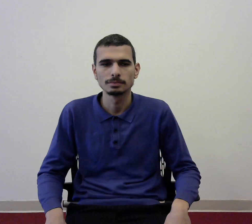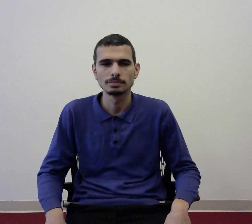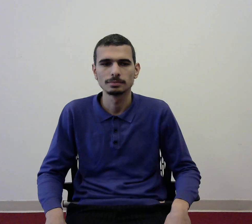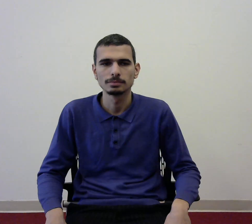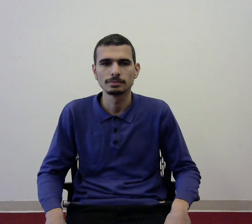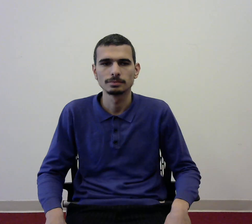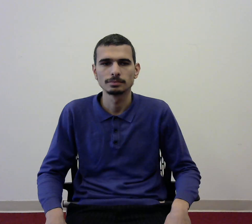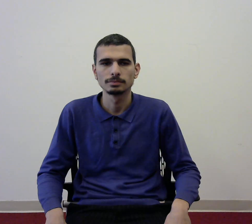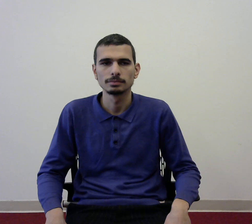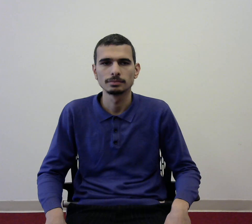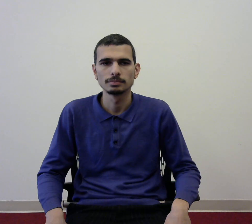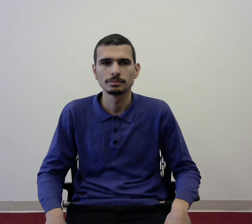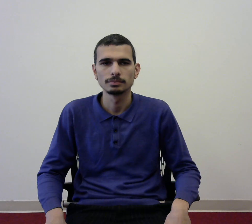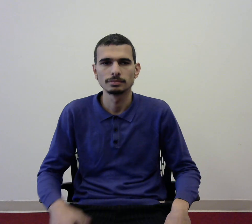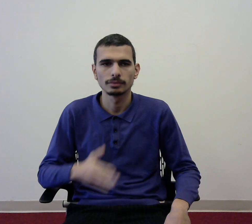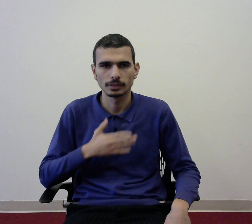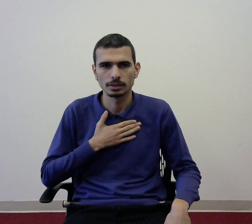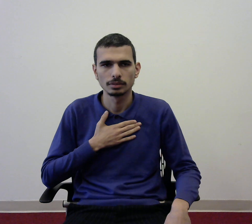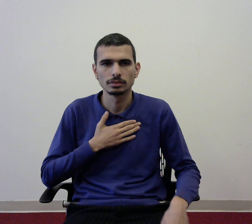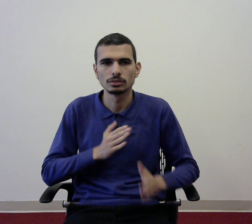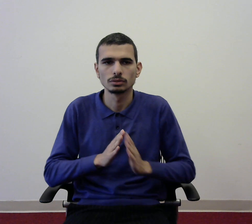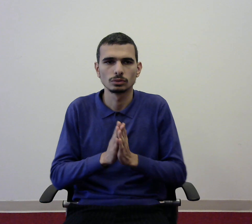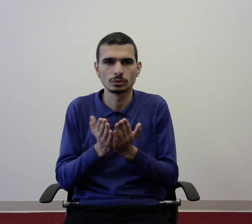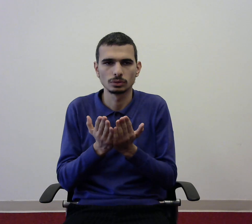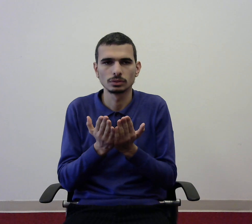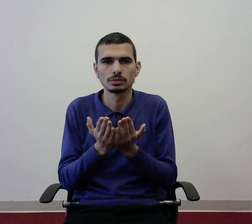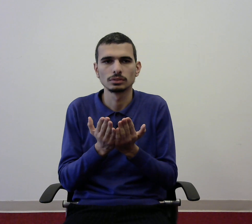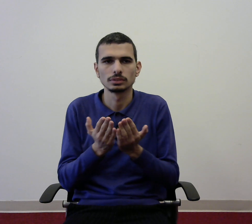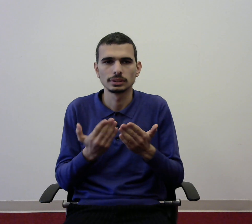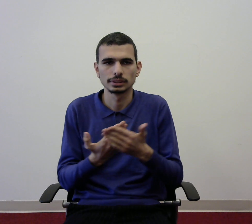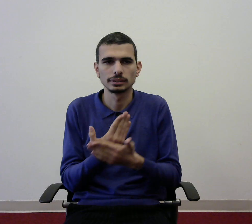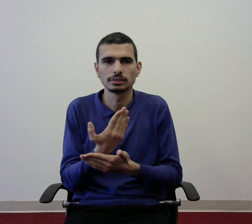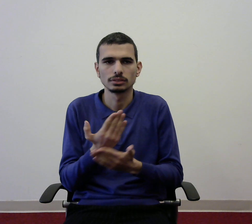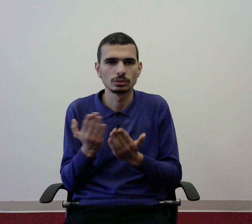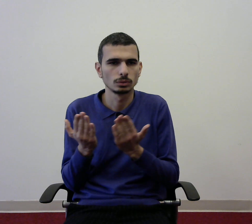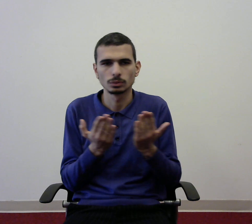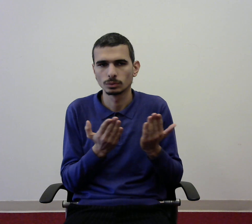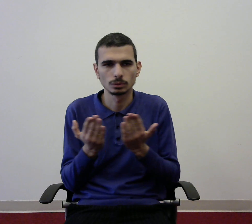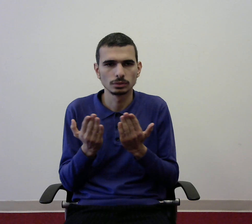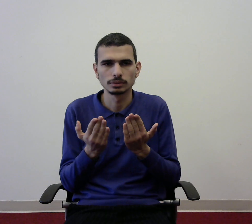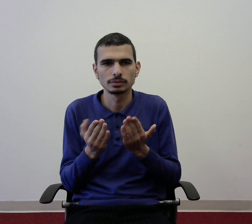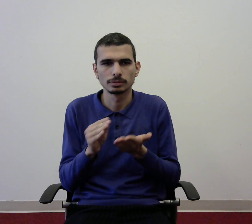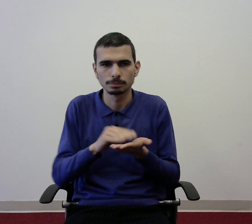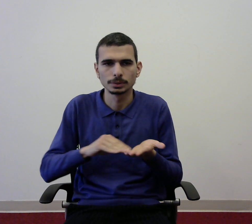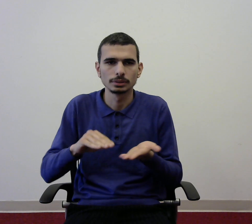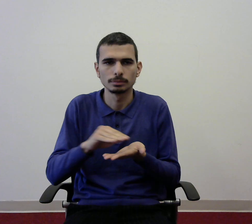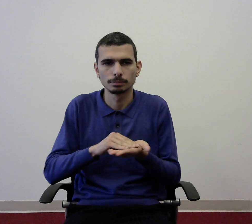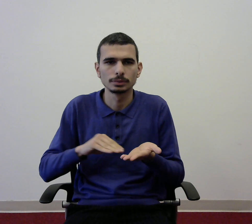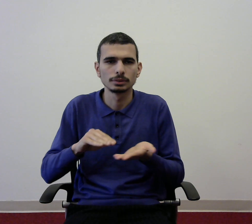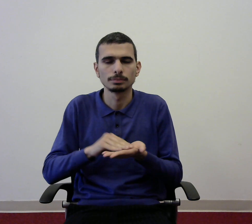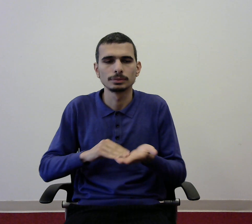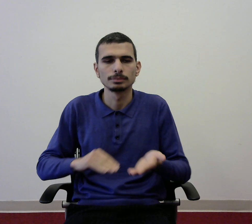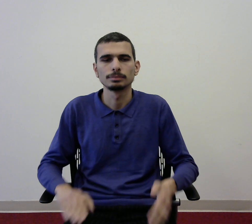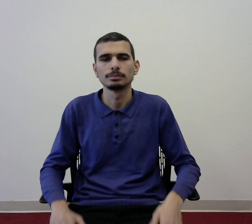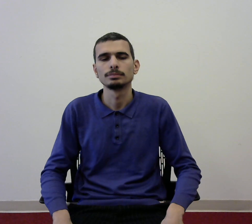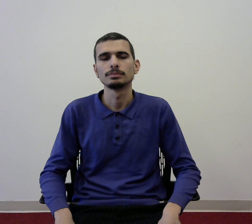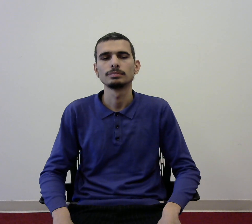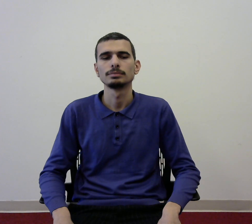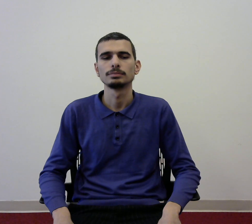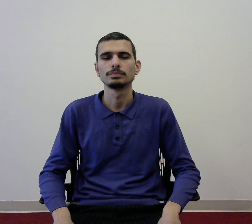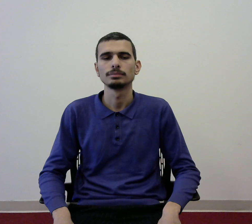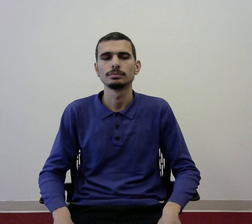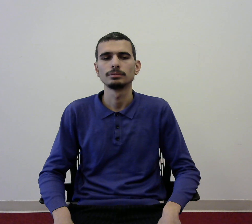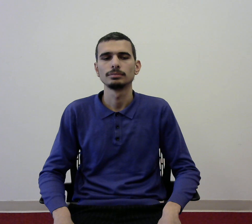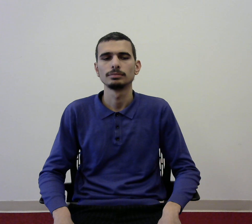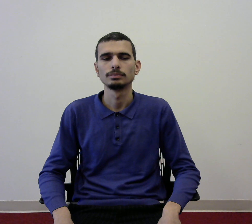Mən kitabı yenidən oxuyub, təkrarlamalıyam